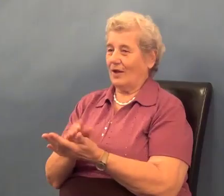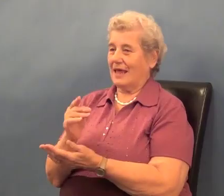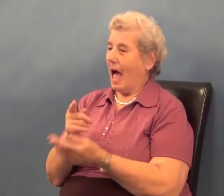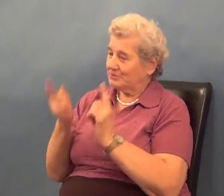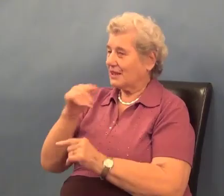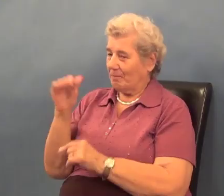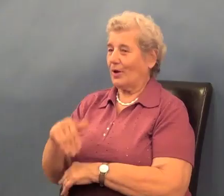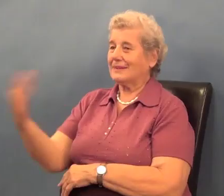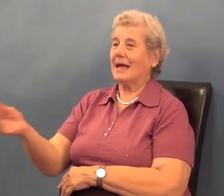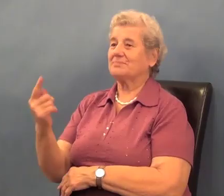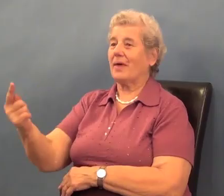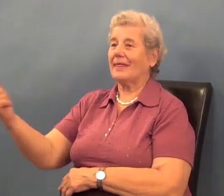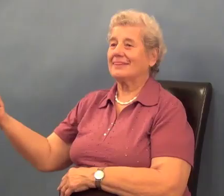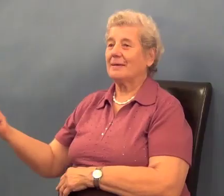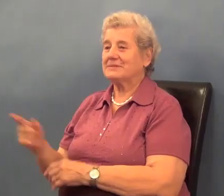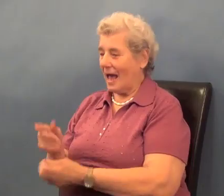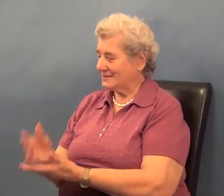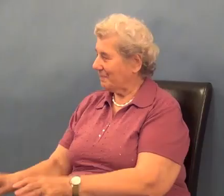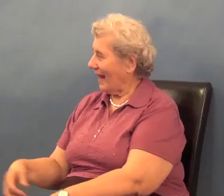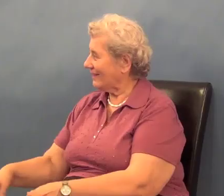Ale mógł im dać po jednej gruszce za pomoc w zbieraniu.